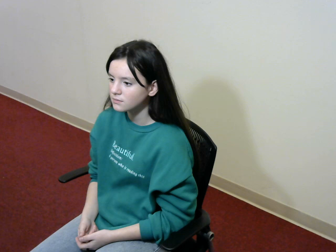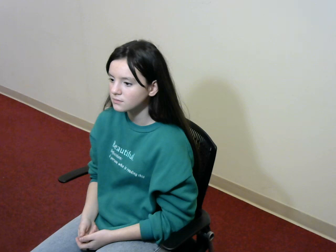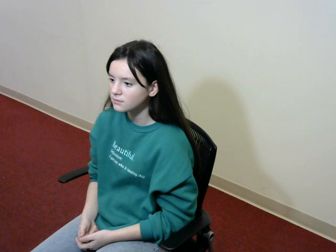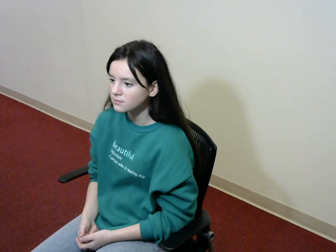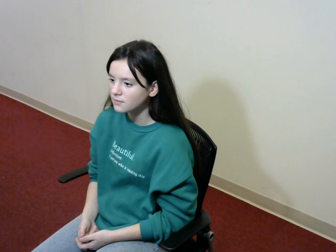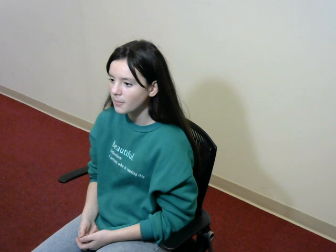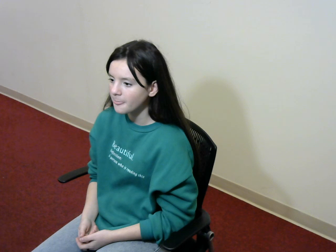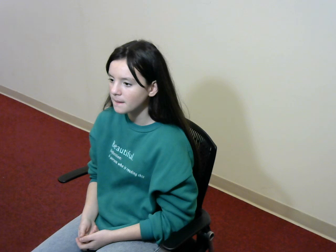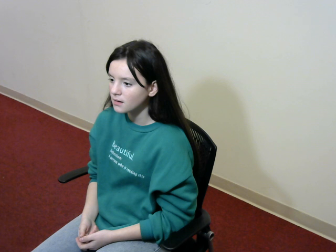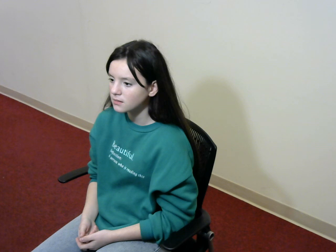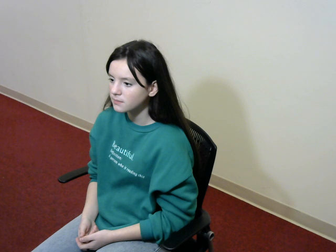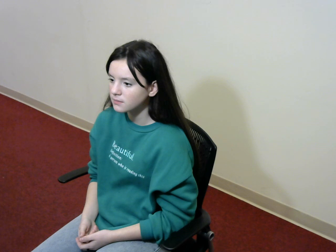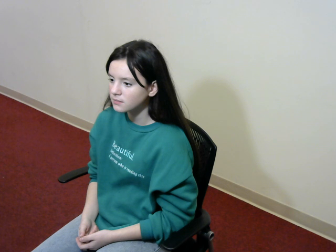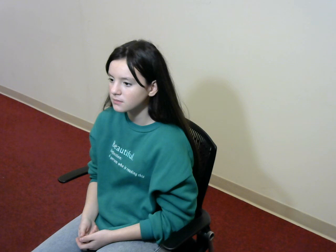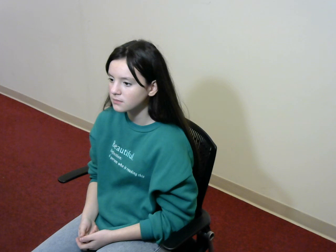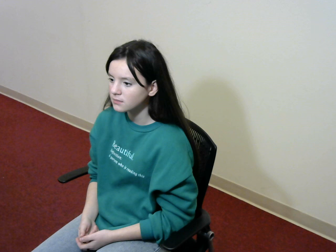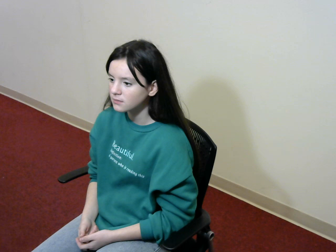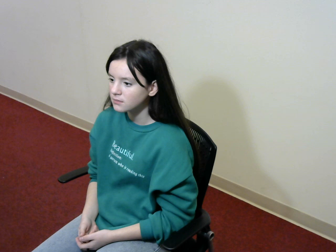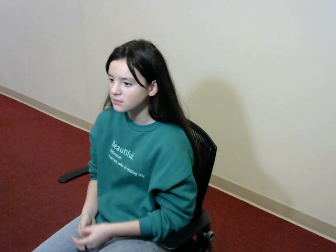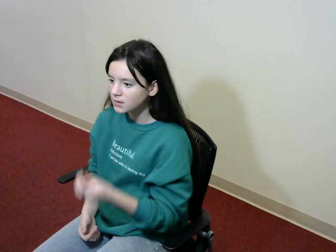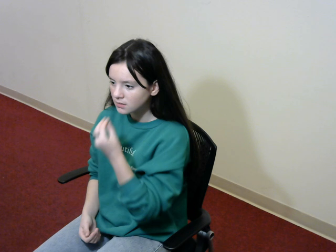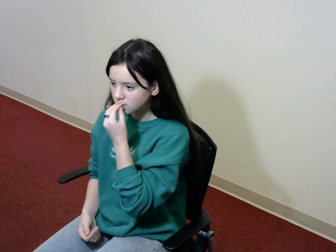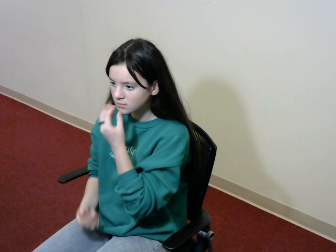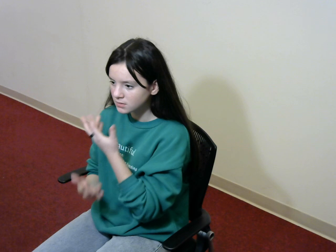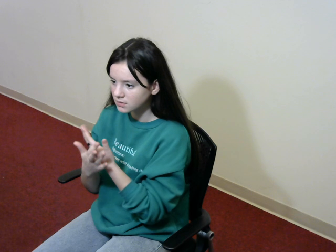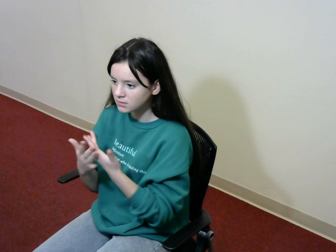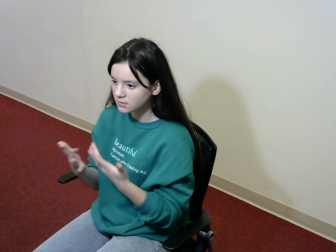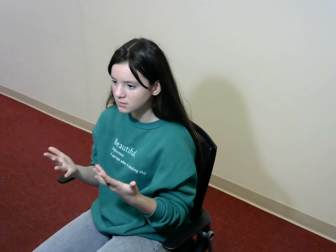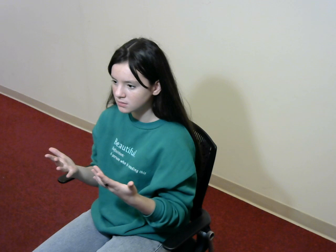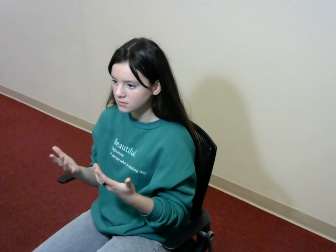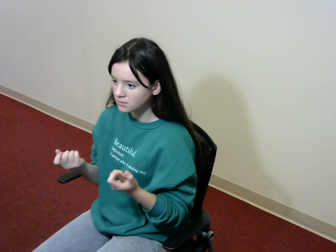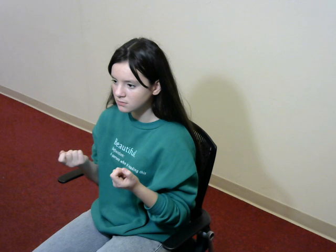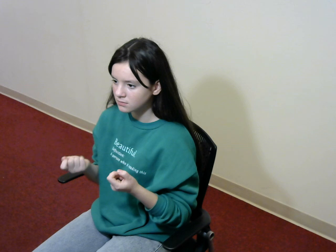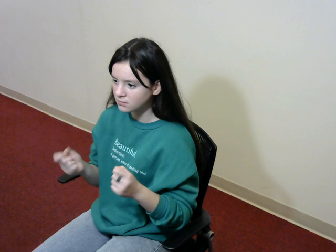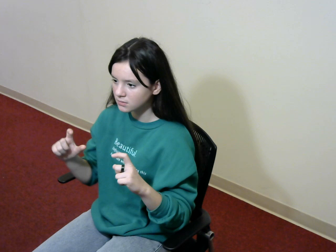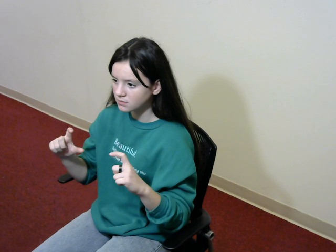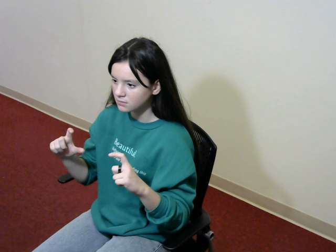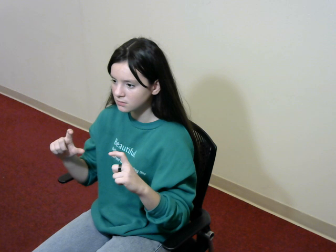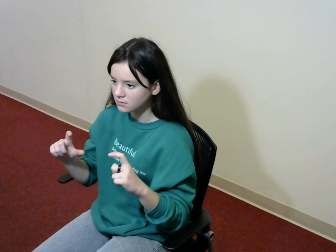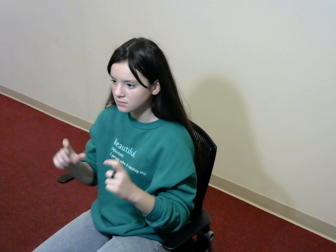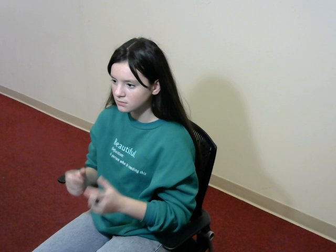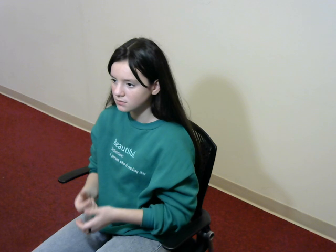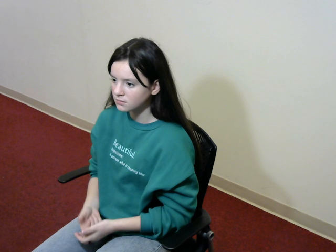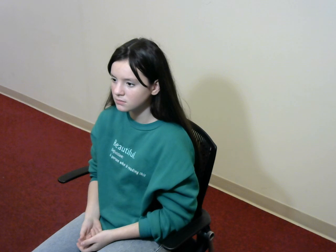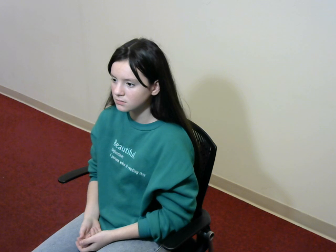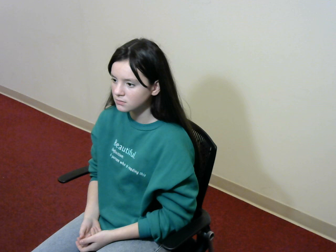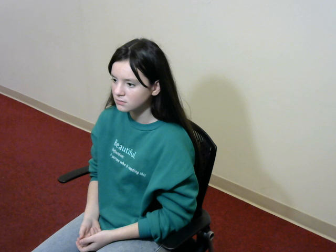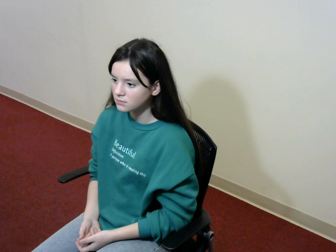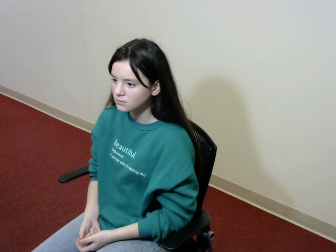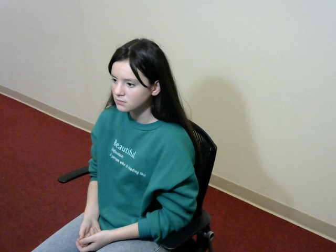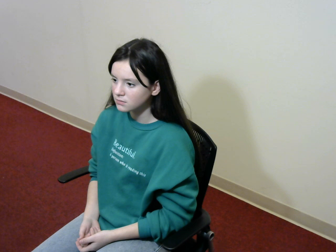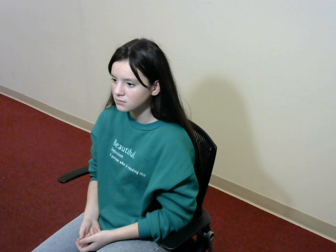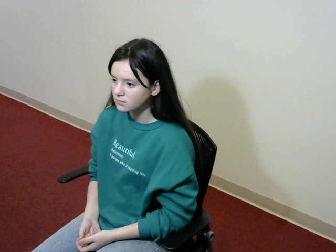Ərzaq bahalaşıb